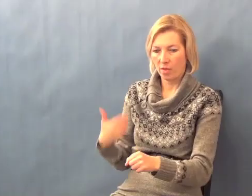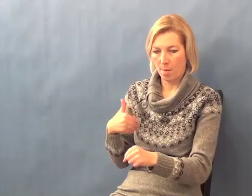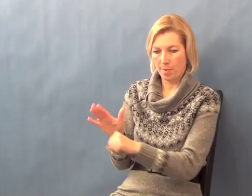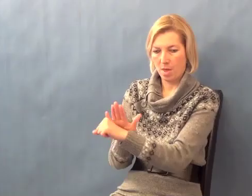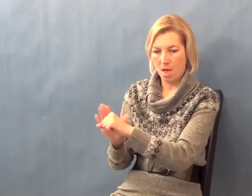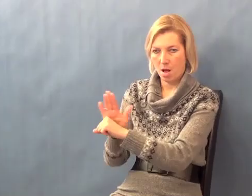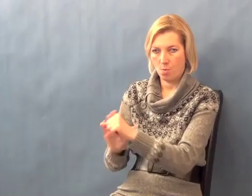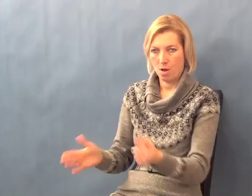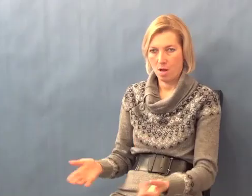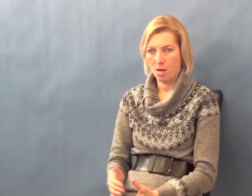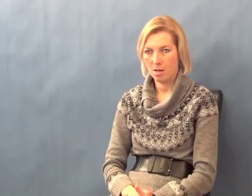Białe powinno być.